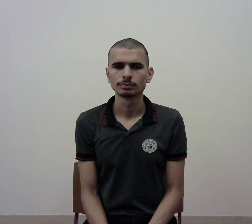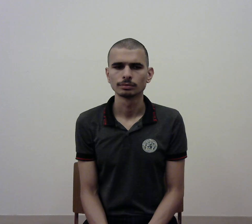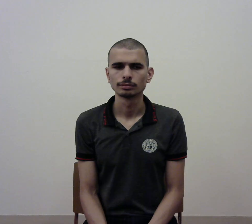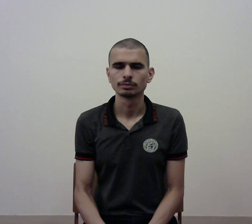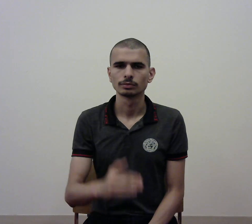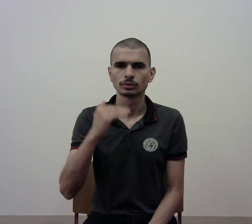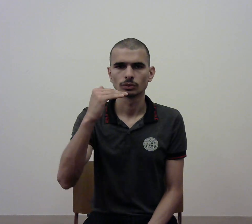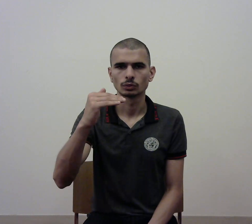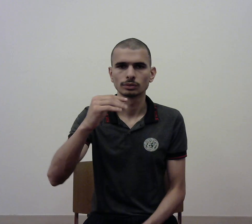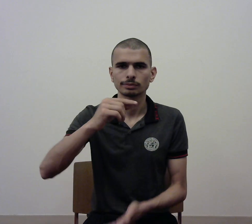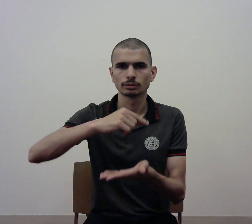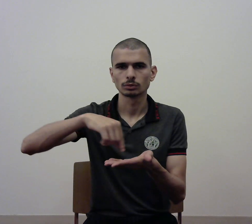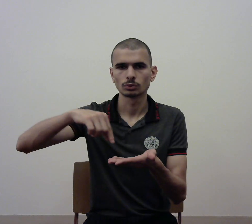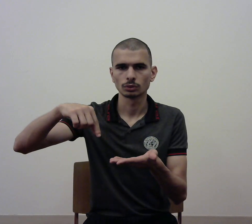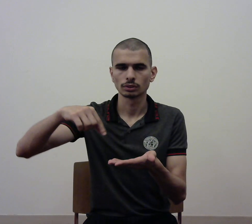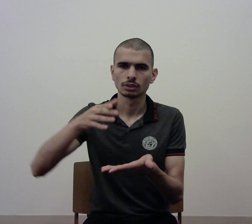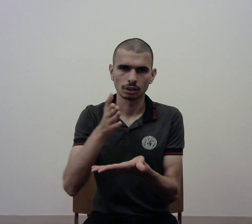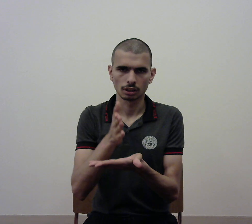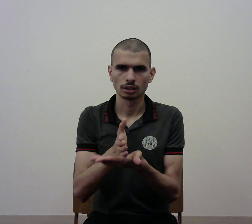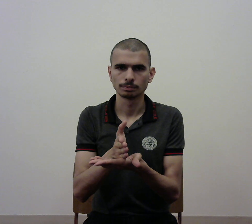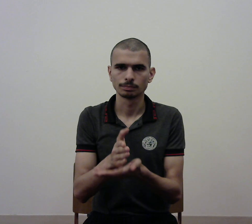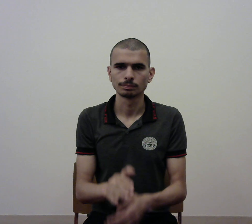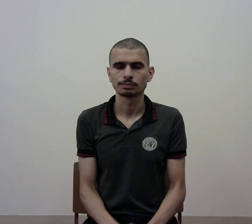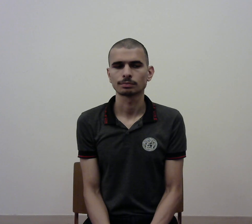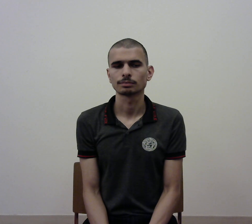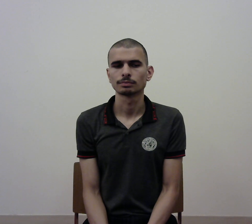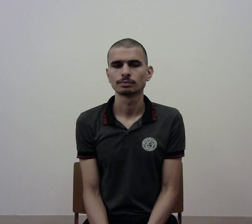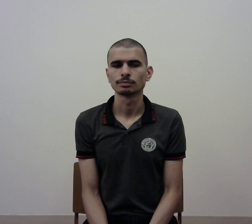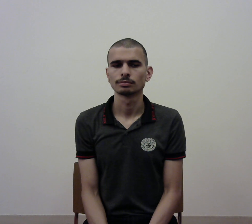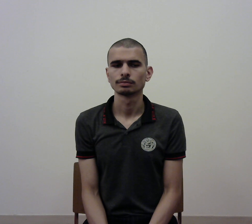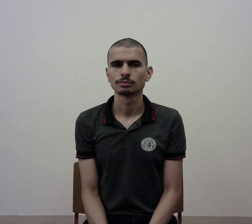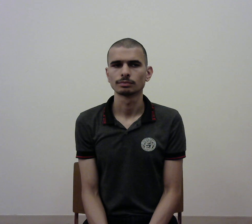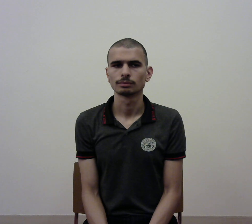Sizdə qələm varmı?